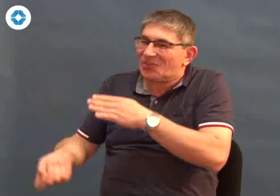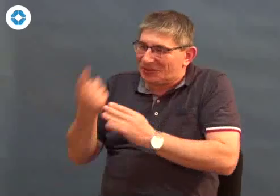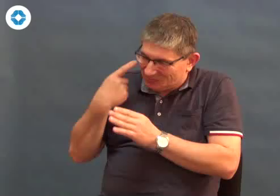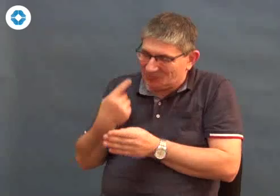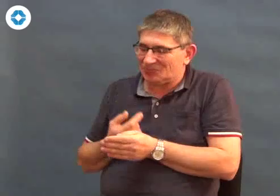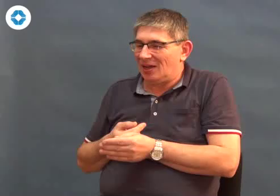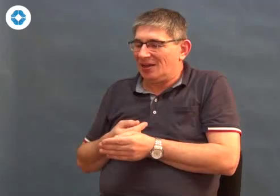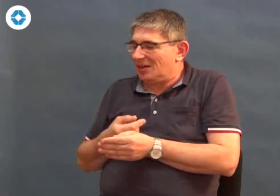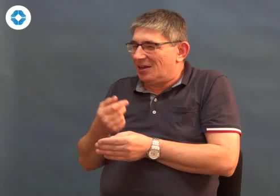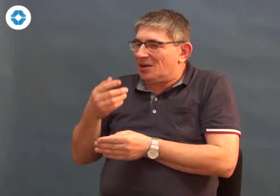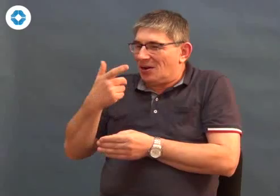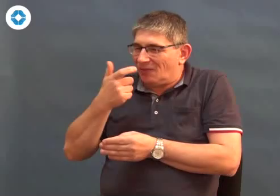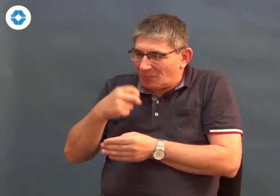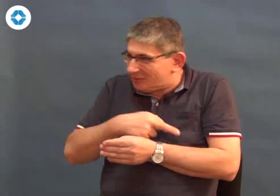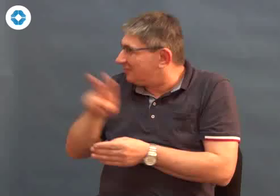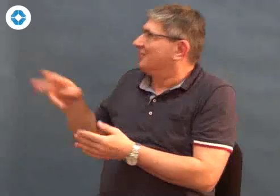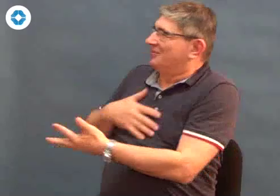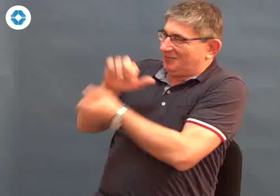Chaplin odwraca się i przestraszył się.